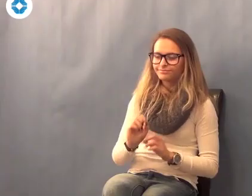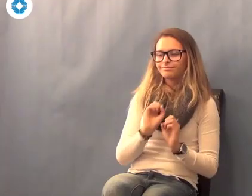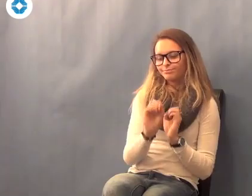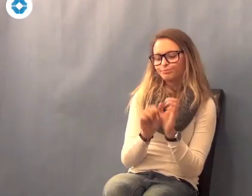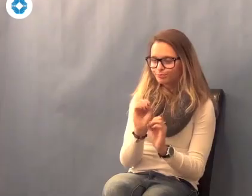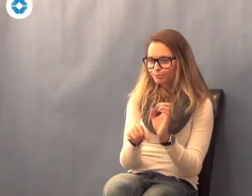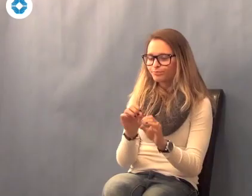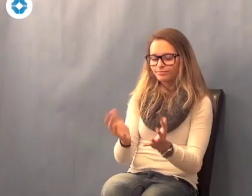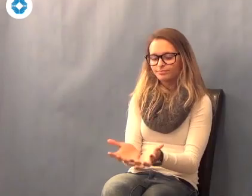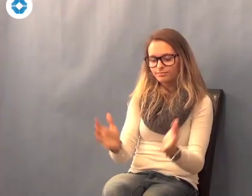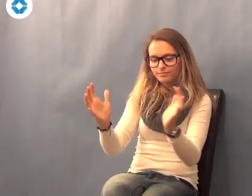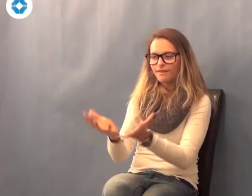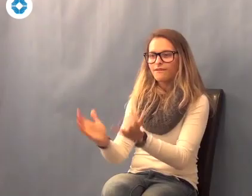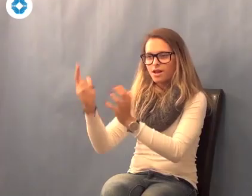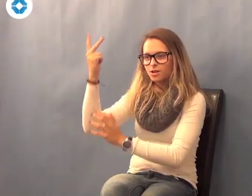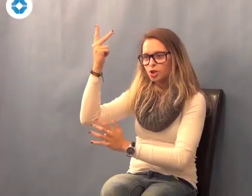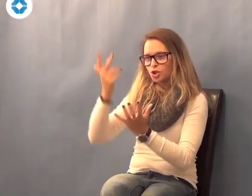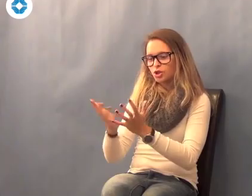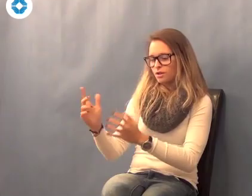Przełożył je do trzech koszy.